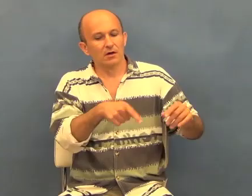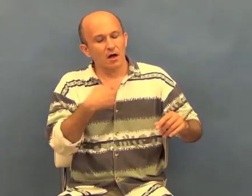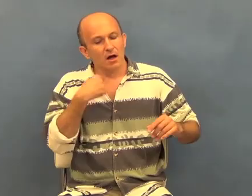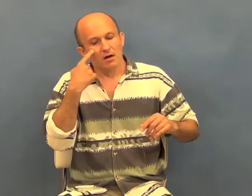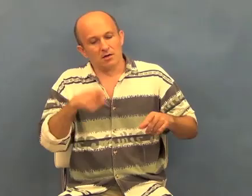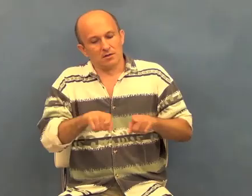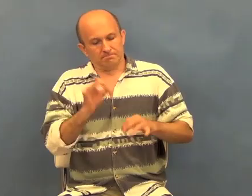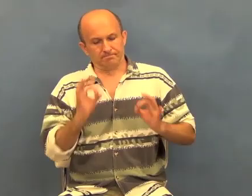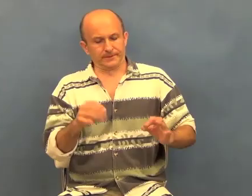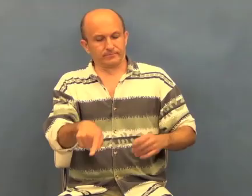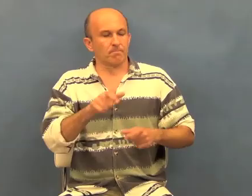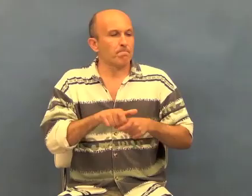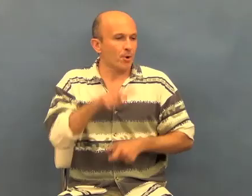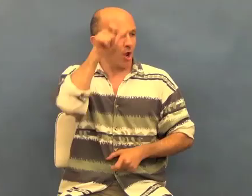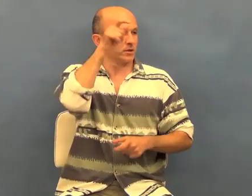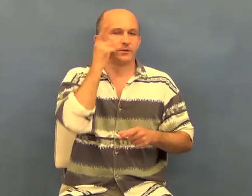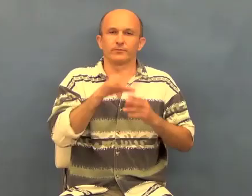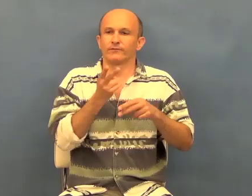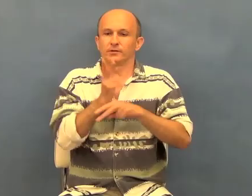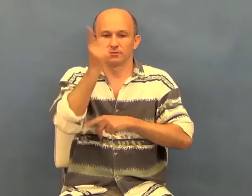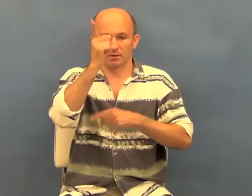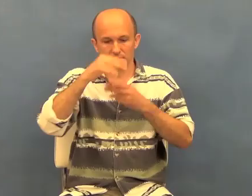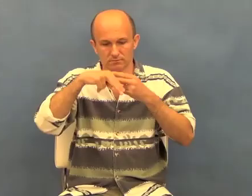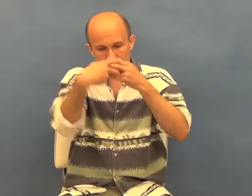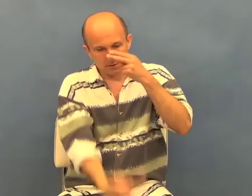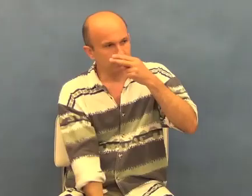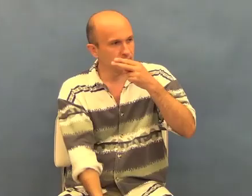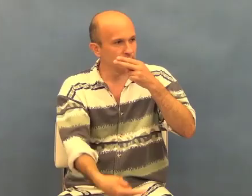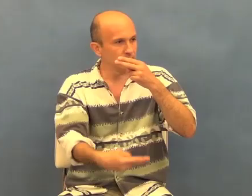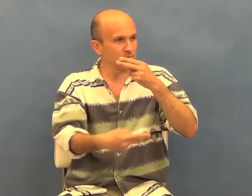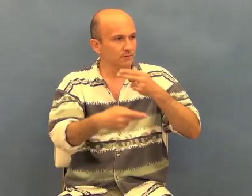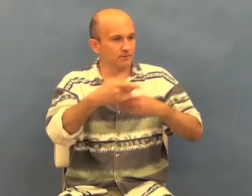Myślę, że to by pasowało do bloku mieszkalnego. Tam nie wolno wchodzić, ponieważ można spaść.